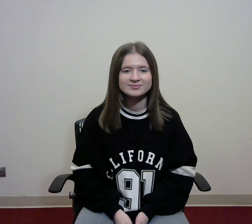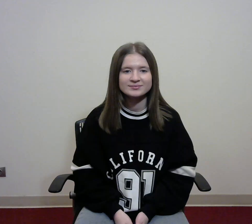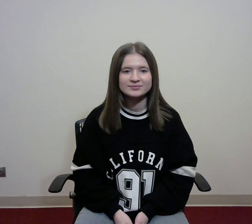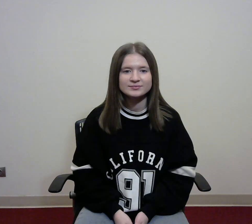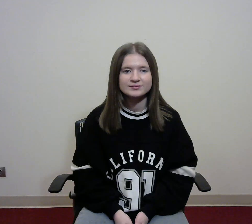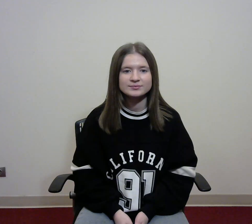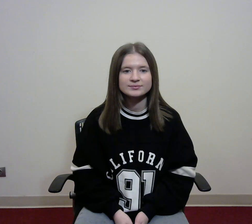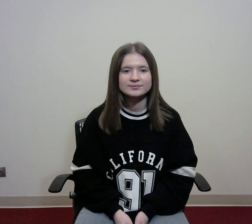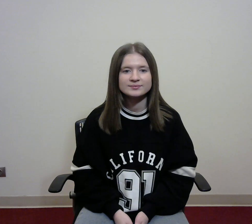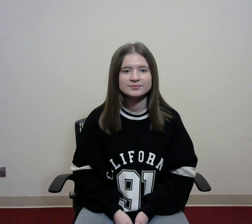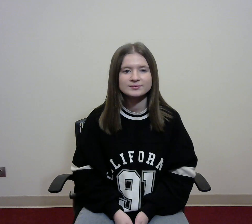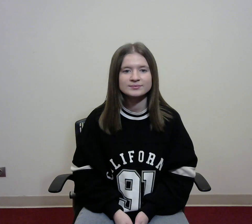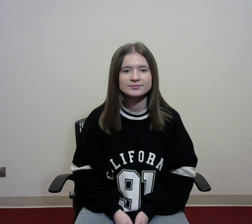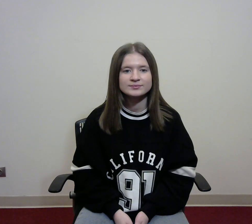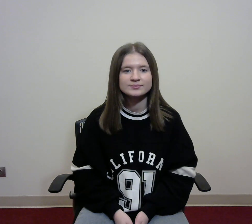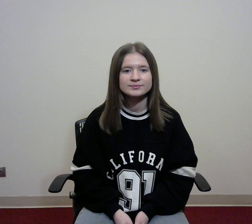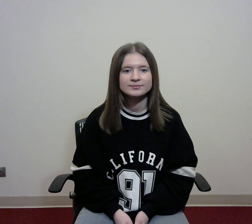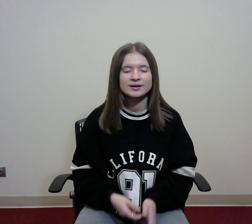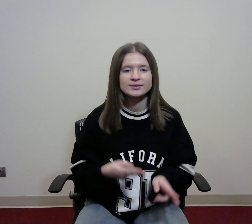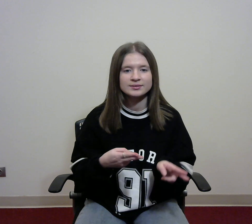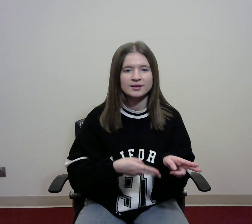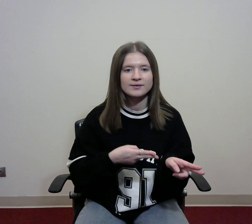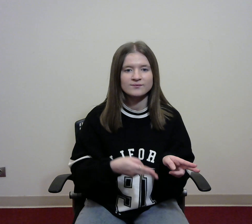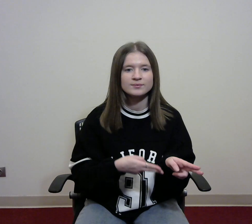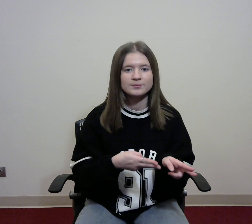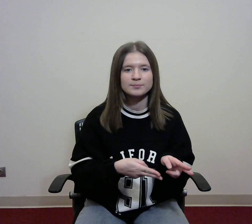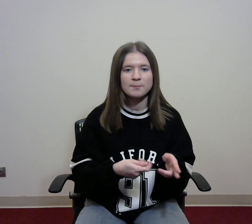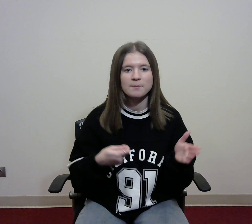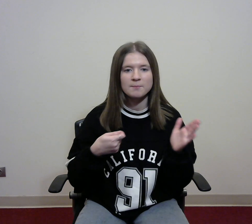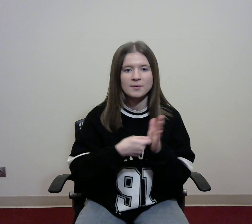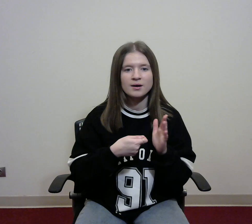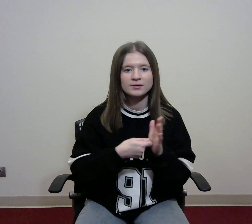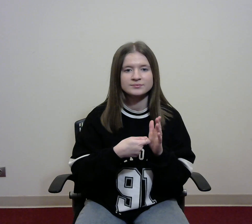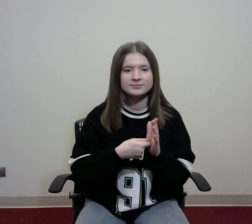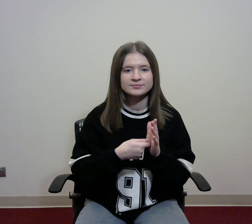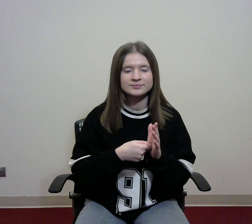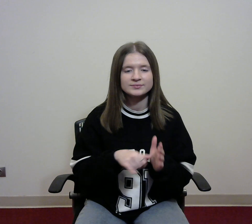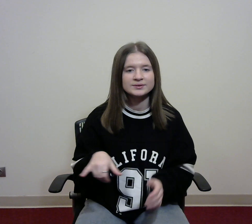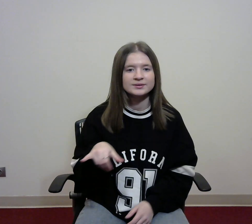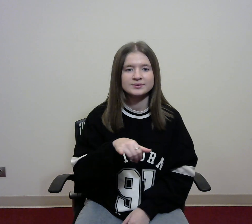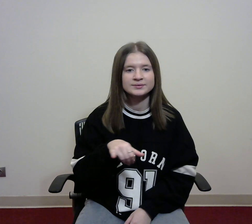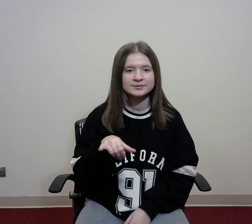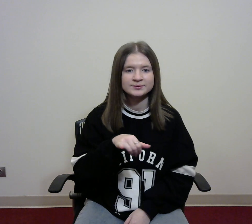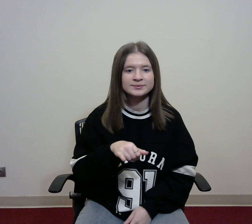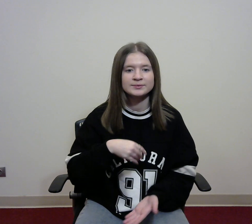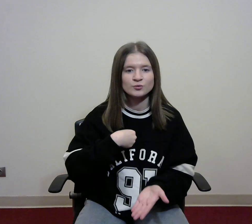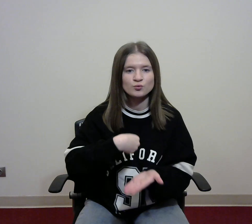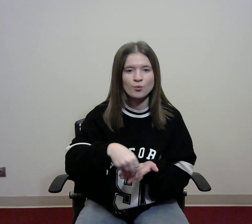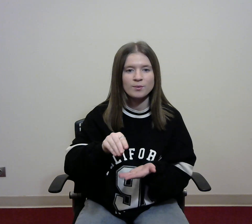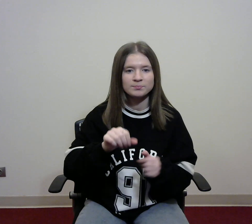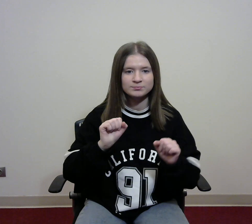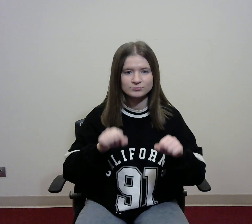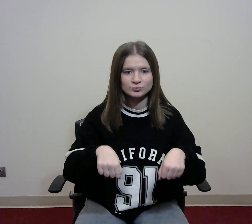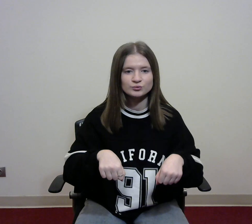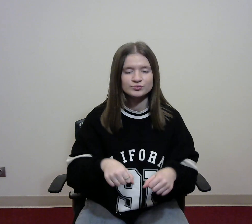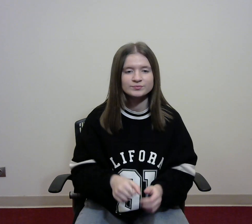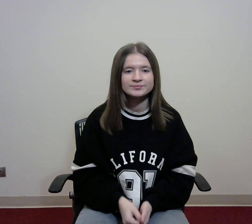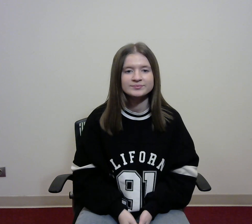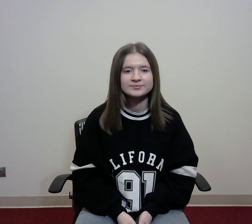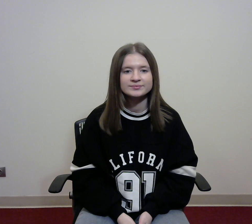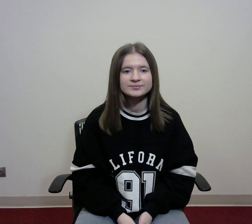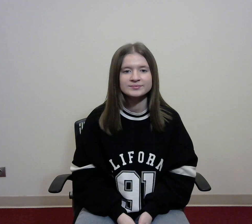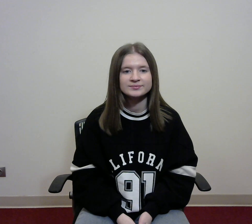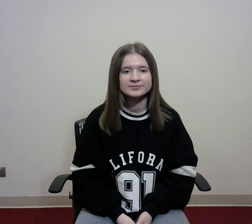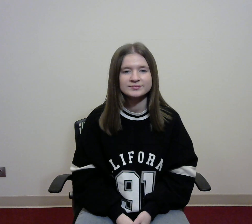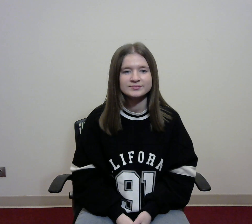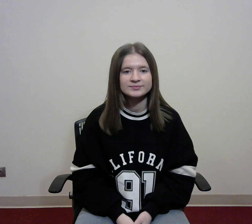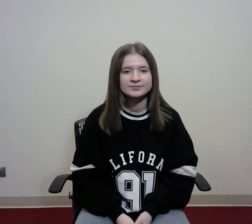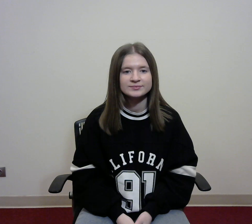Qatar biletini haradan almaq olar?